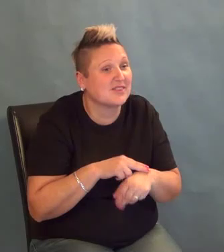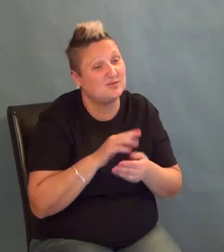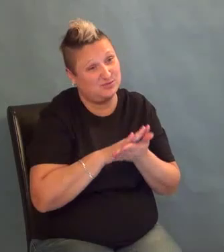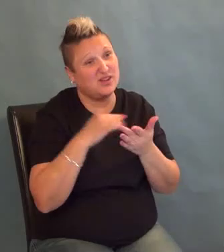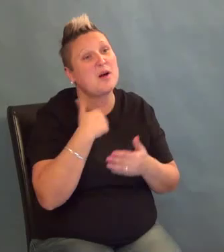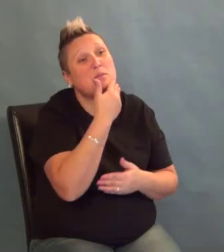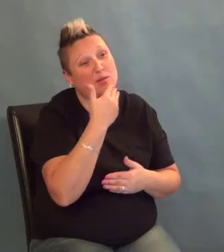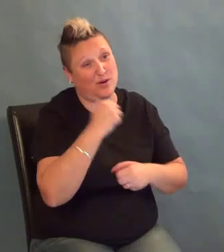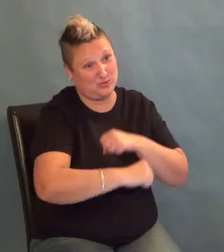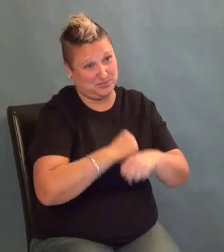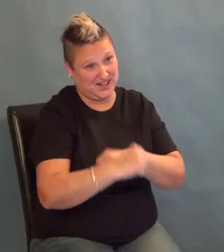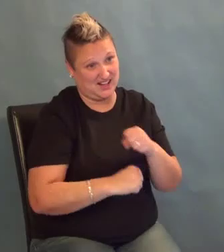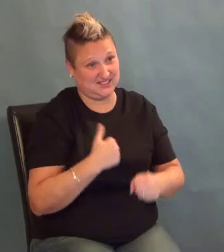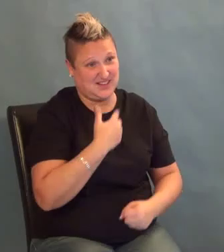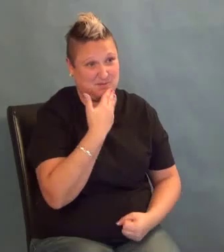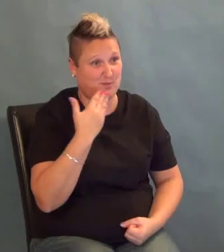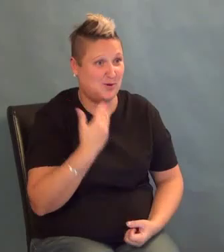Przepraszam, ja po południu pracuję.